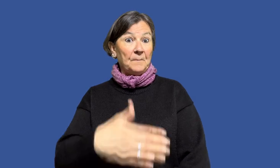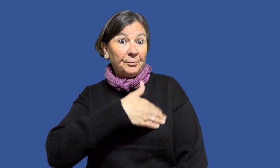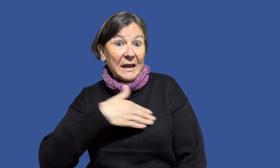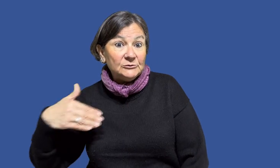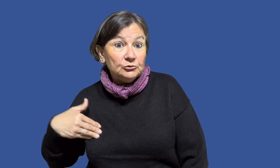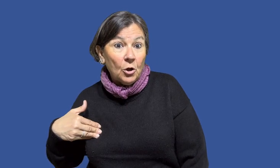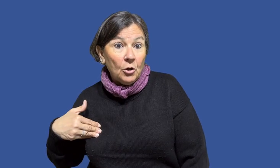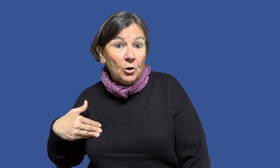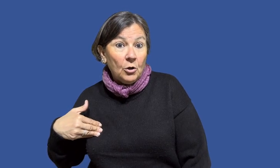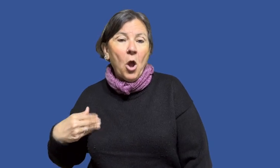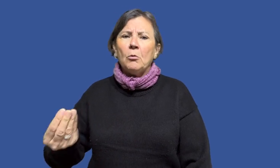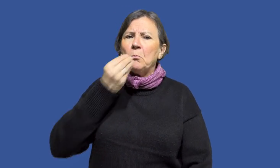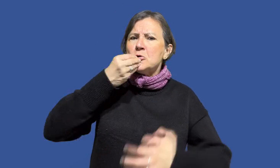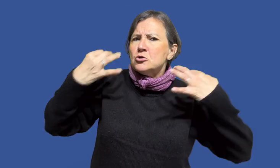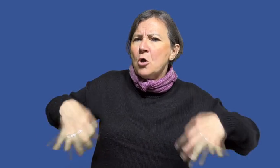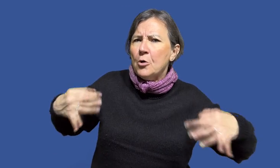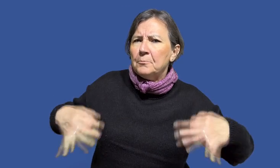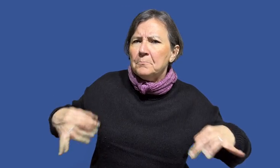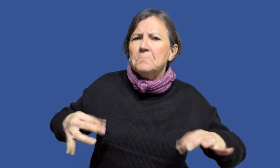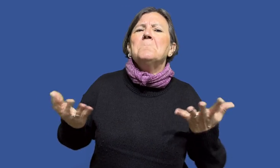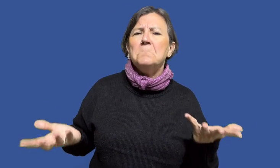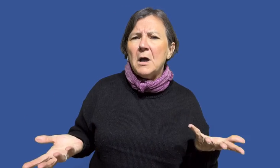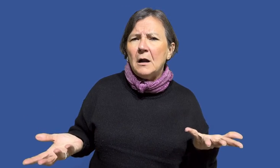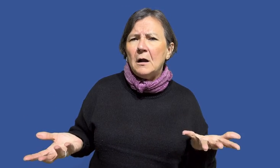Li dones el pit o menja menjar?